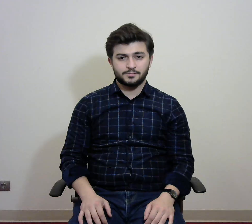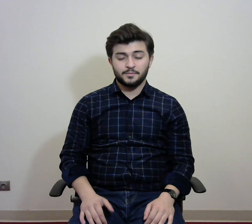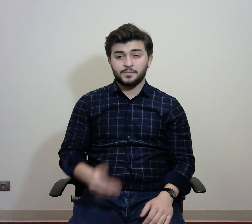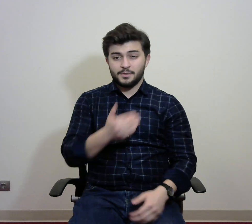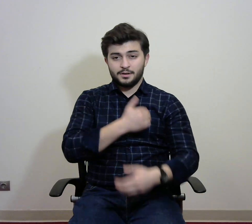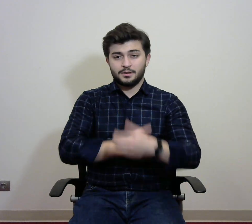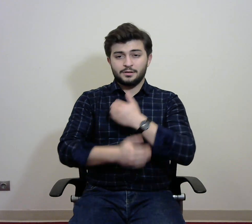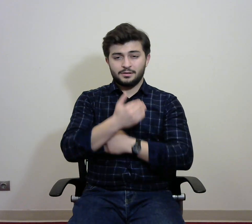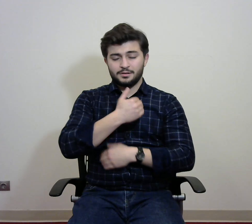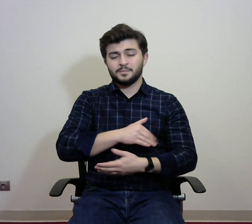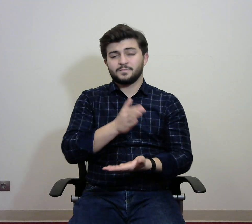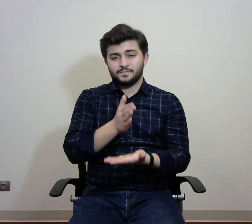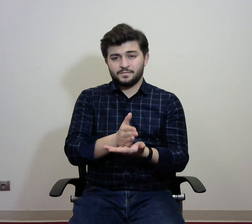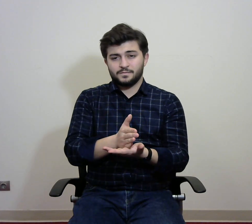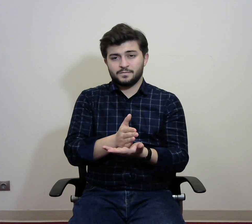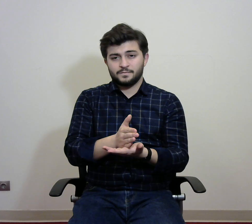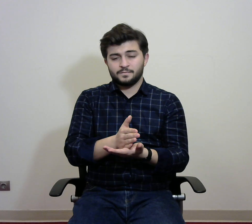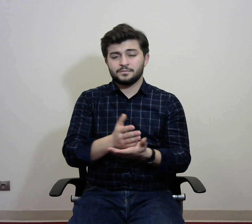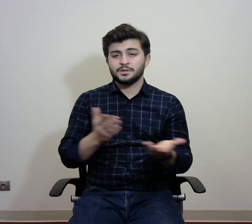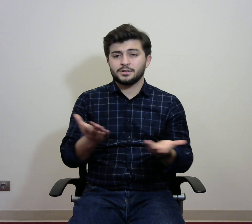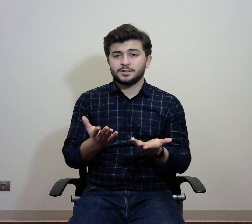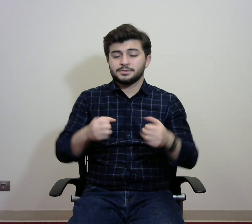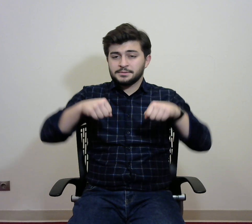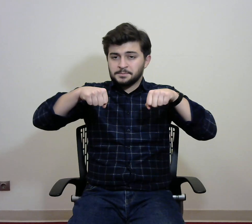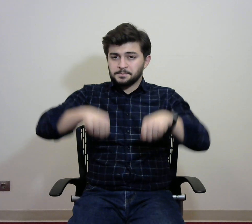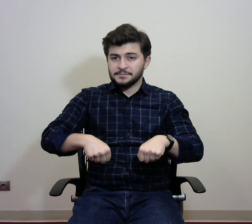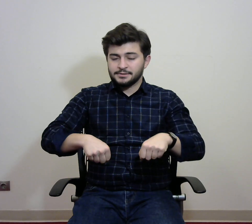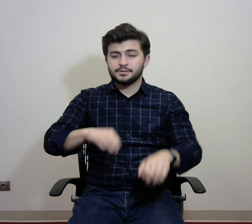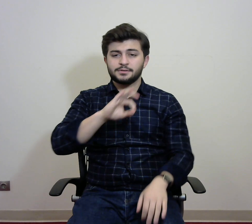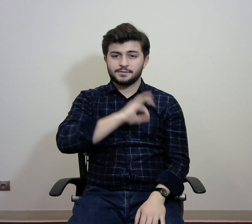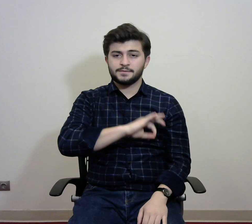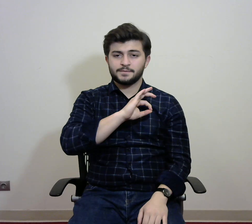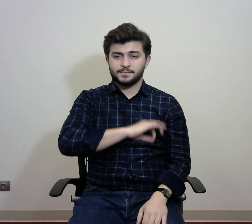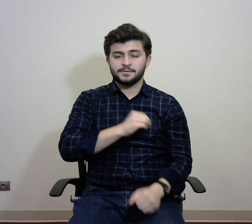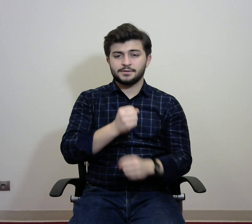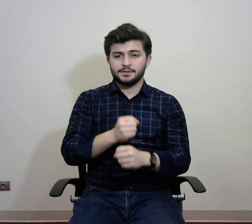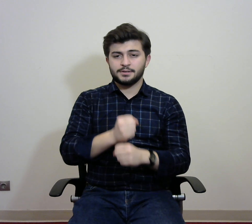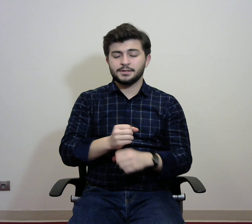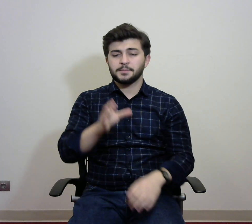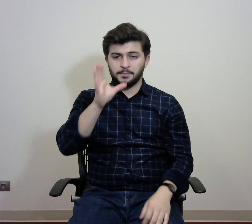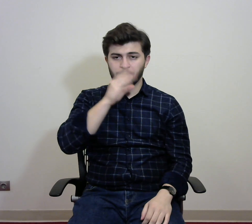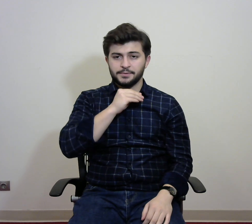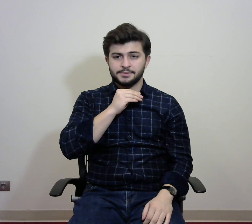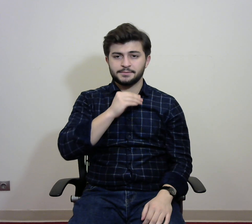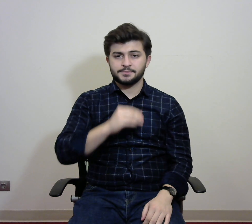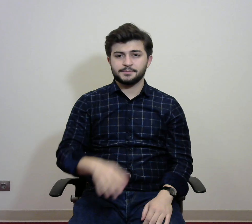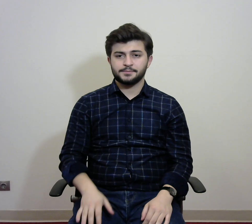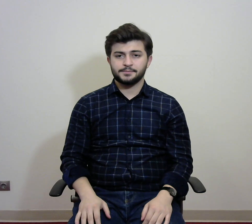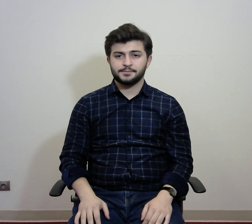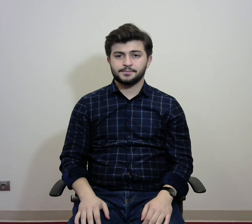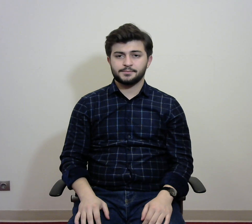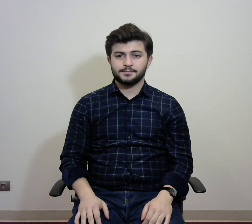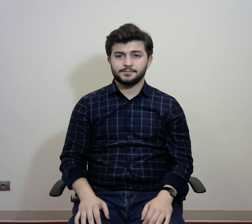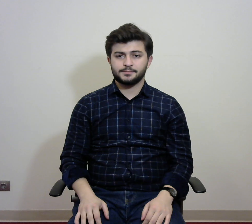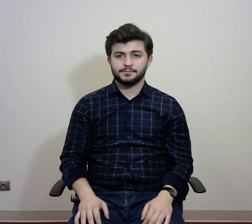Əlilliyim var, hansı hüquqlardan istifadə edə bilərəm?